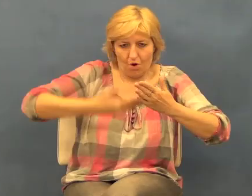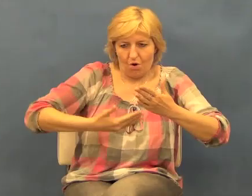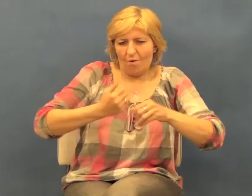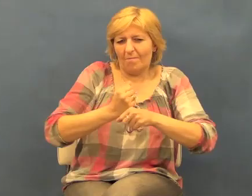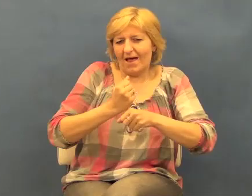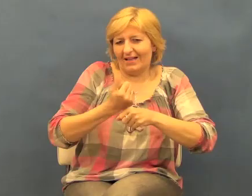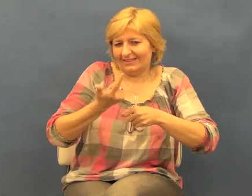Do pracy.